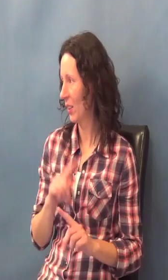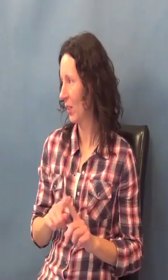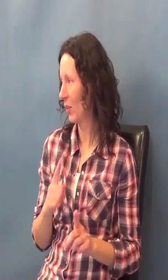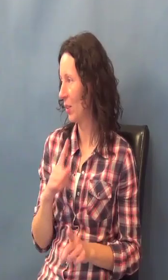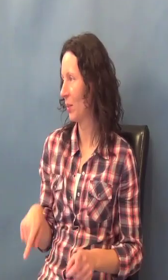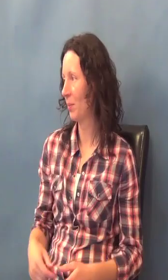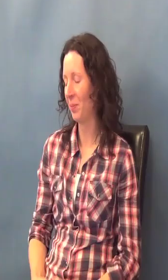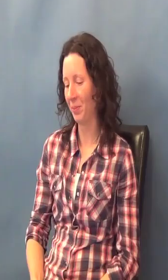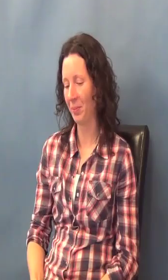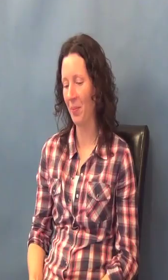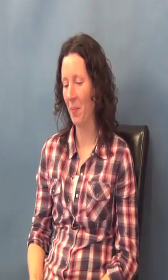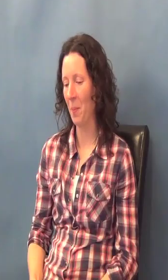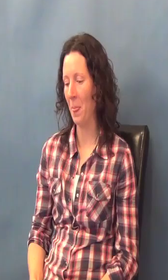Nie wolno jeść, jest zakaz.